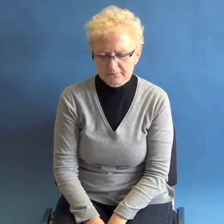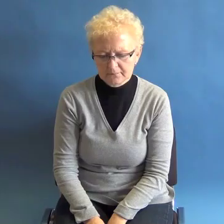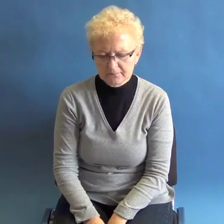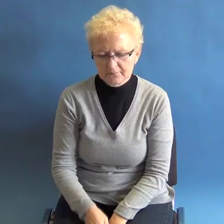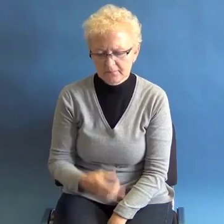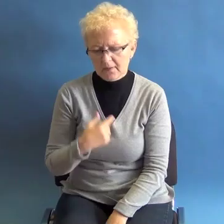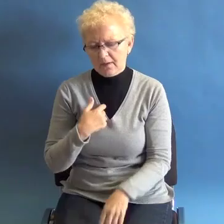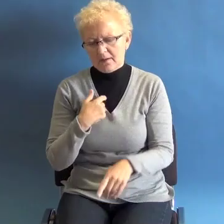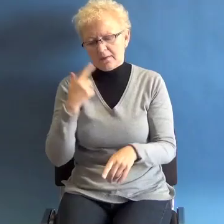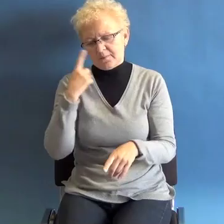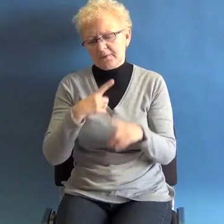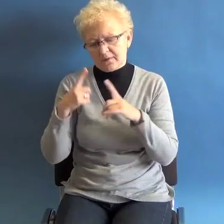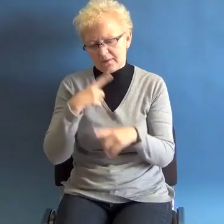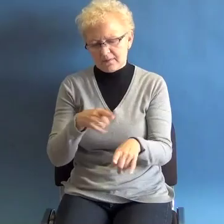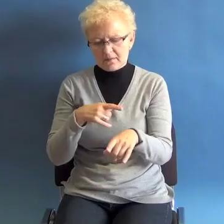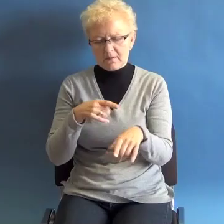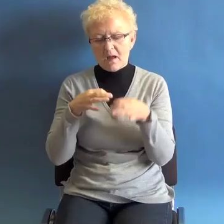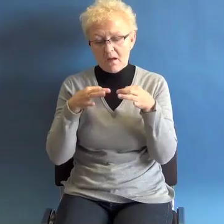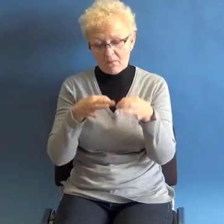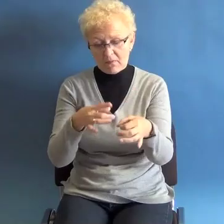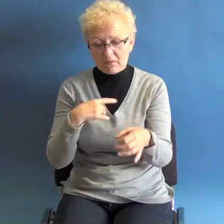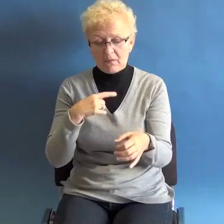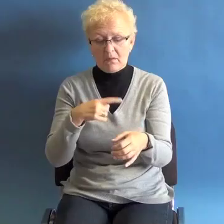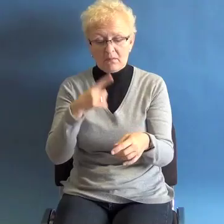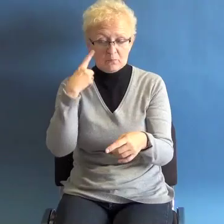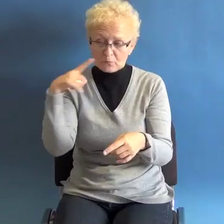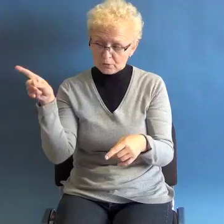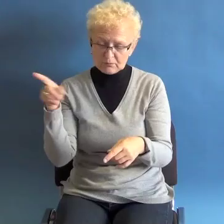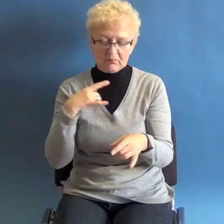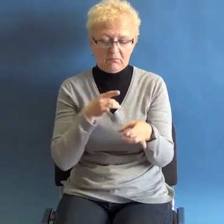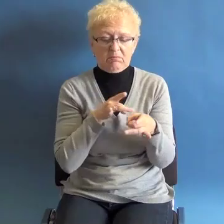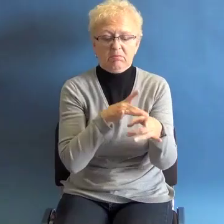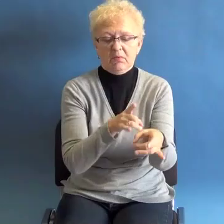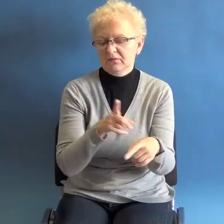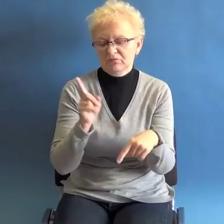Ja myślę, że jeśli zobaczy się samochód, nie wolno biec.